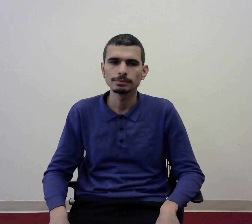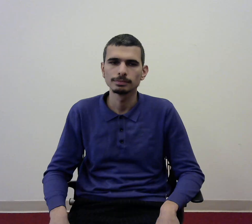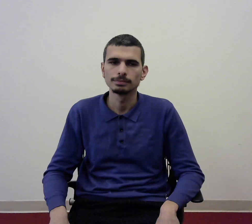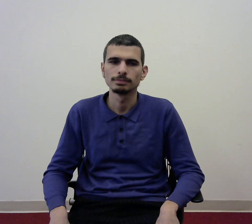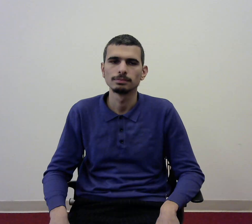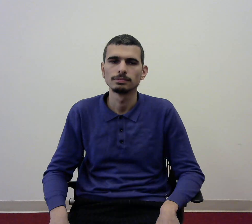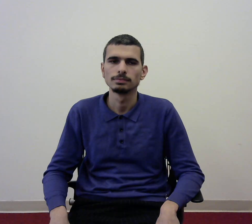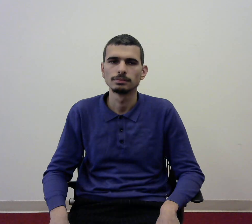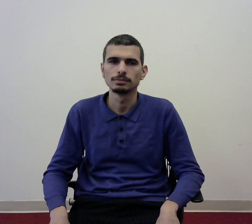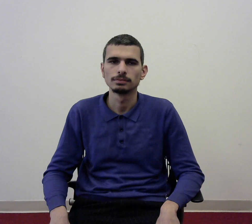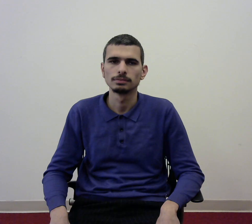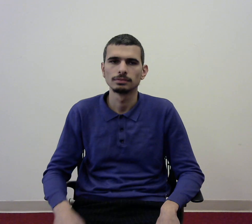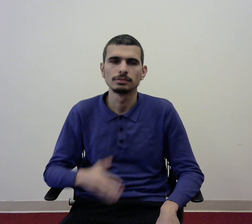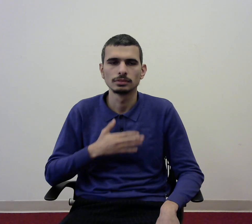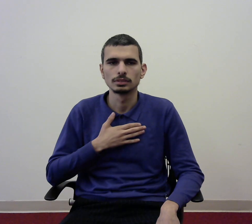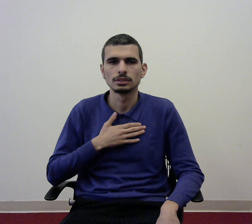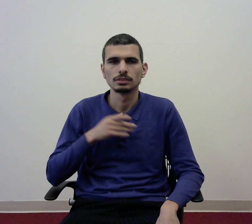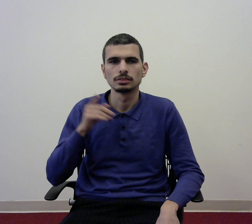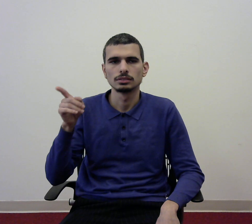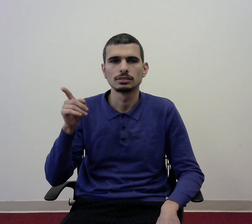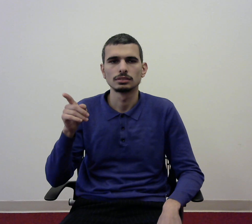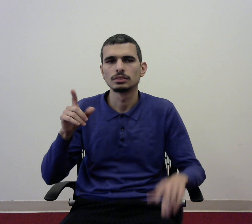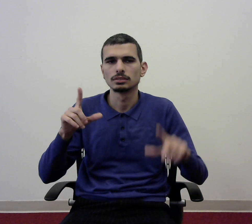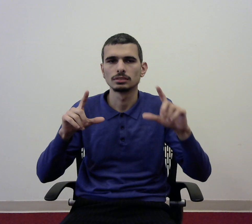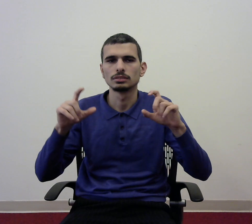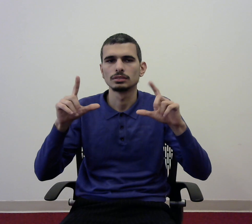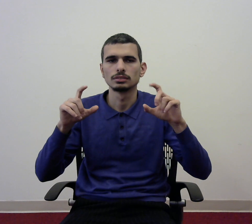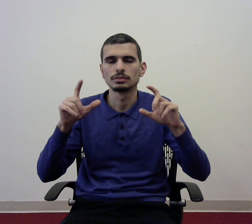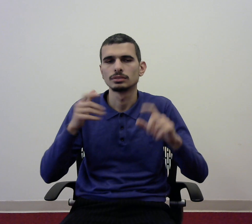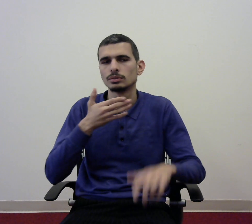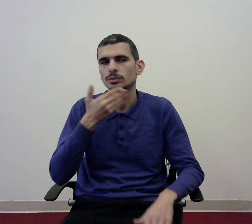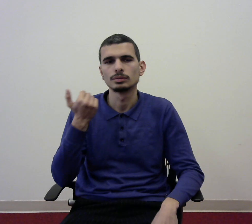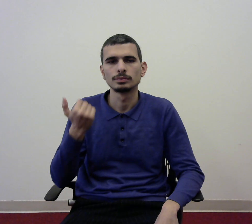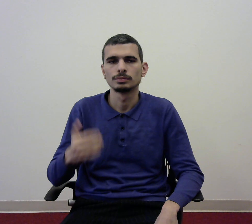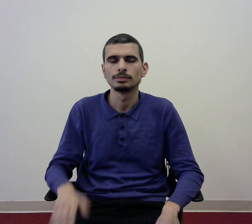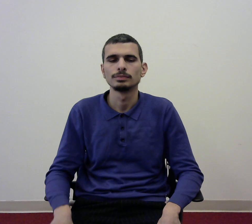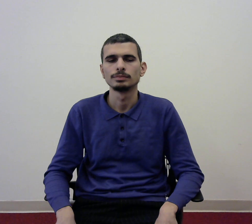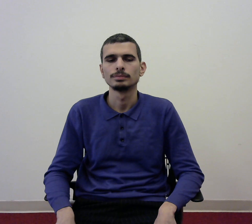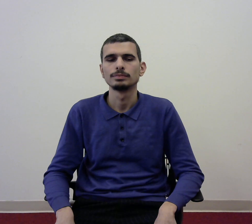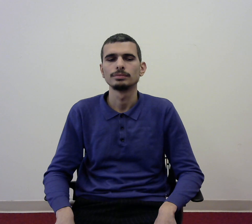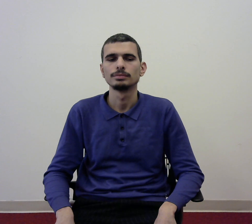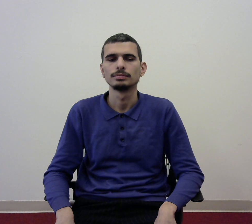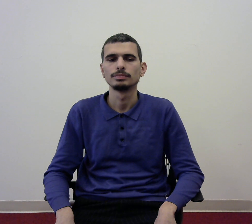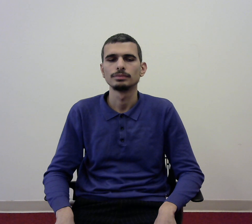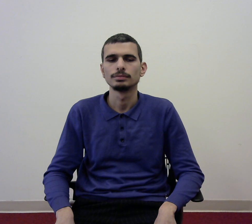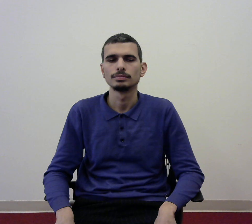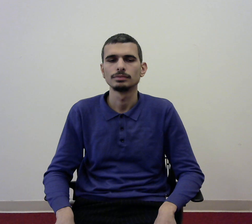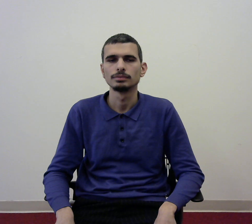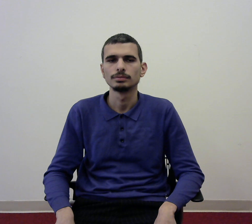Məndə onun şəkli yoxdur